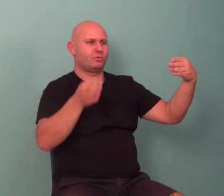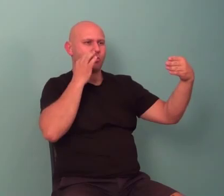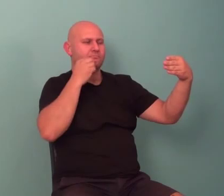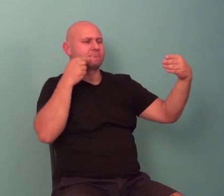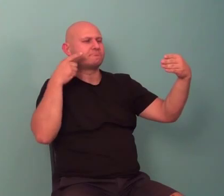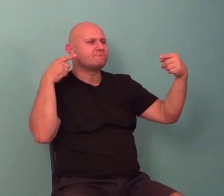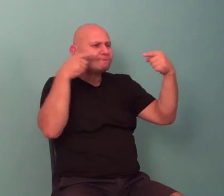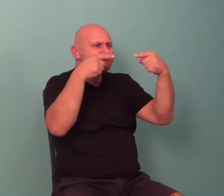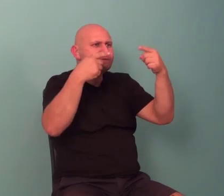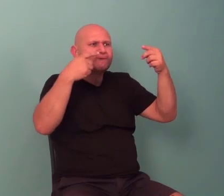Kot podchodzi do akwarium bardzo blisko.